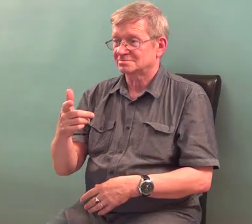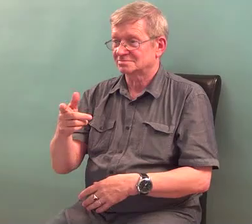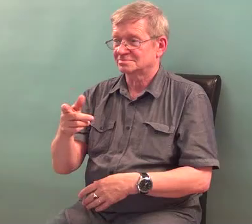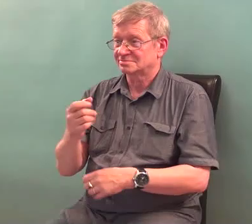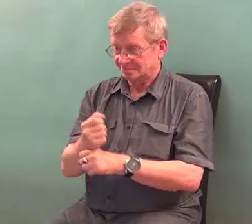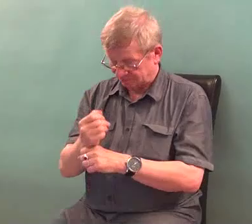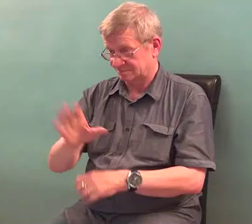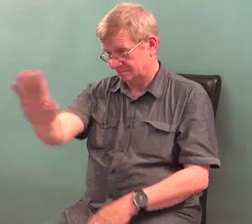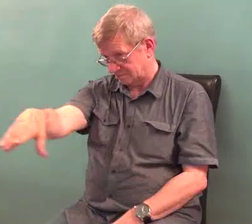Ty masz pracę.